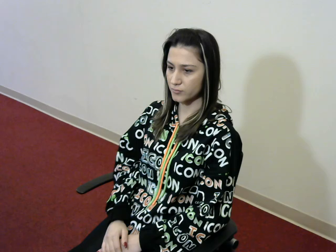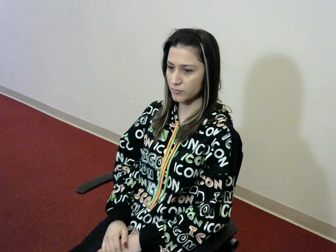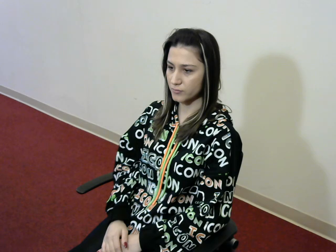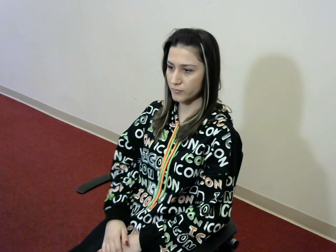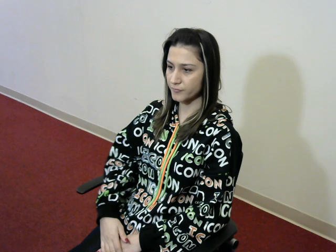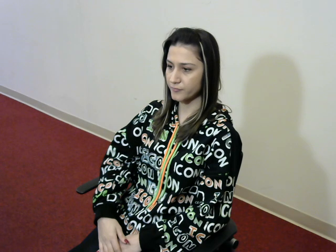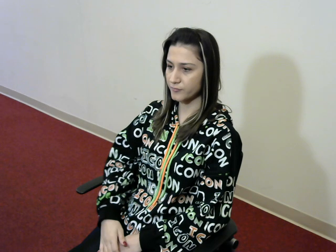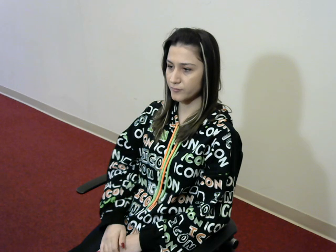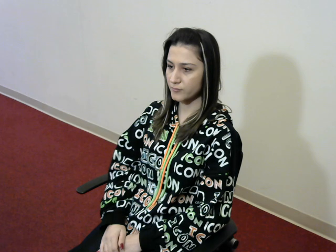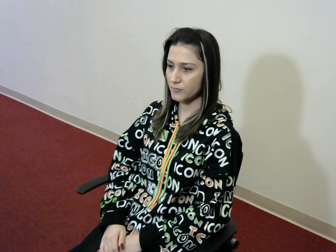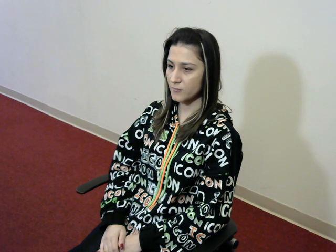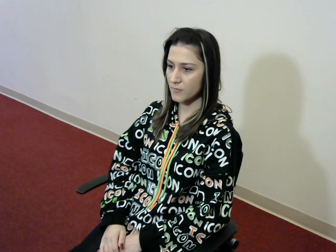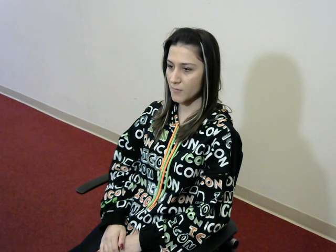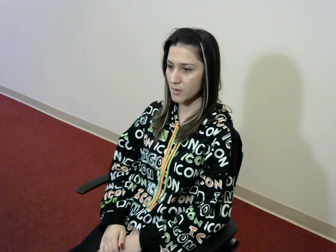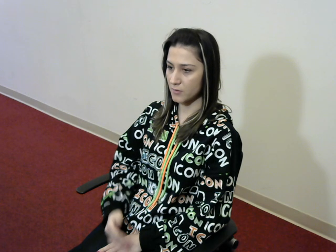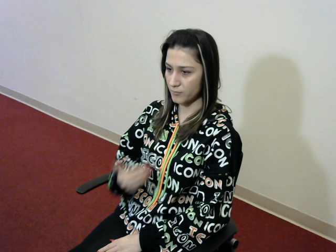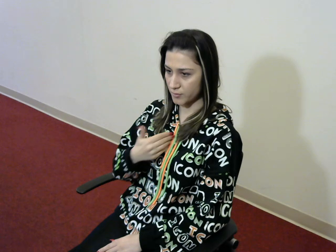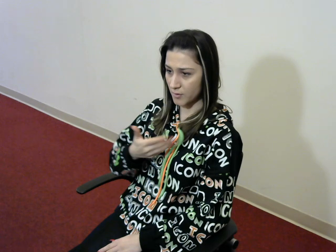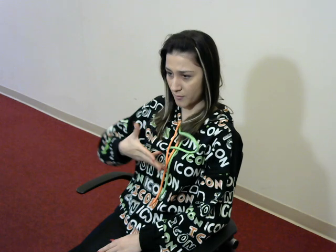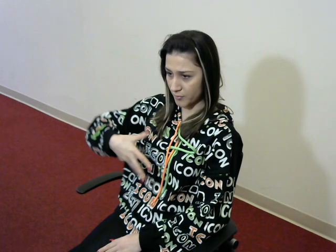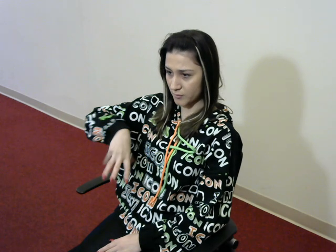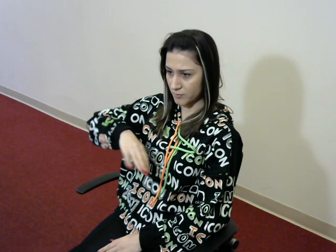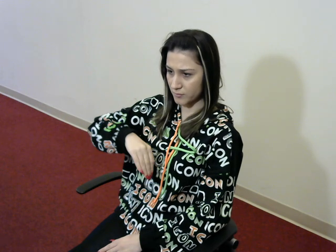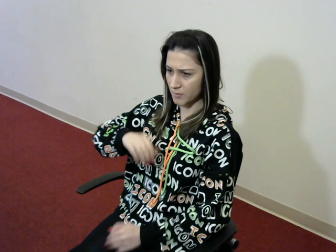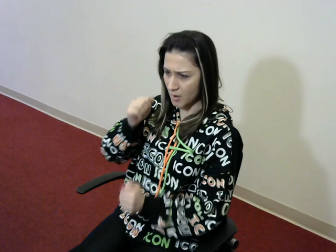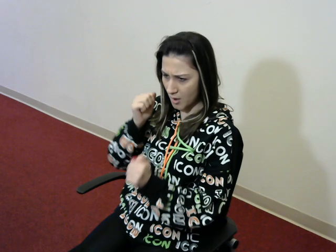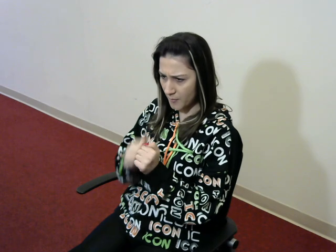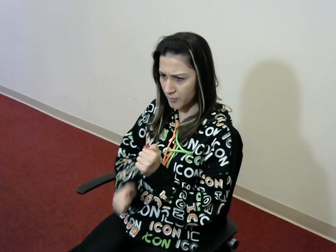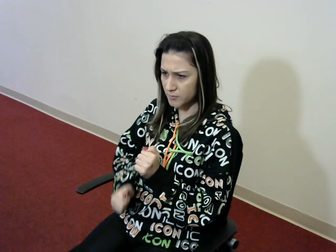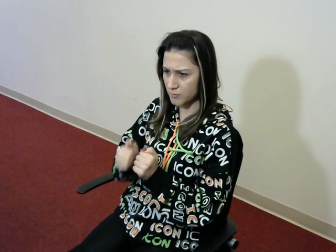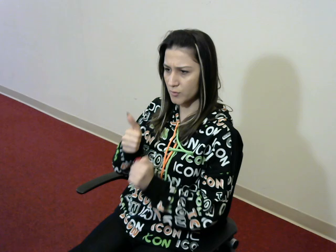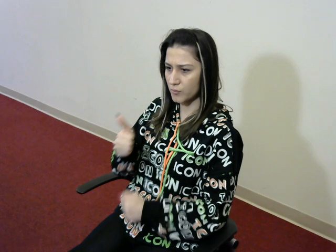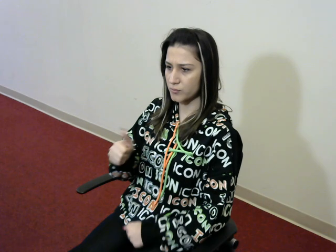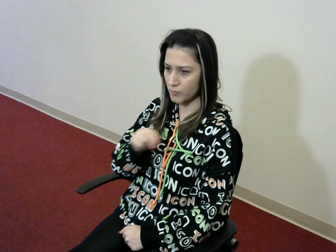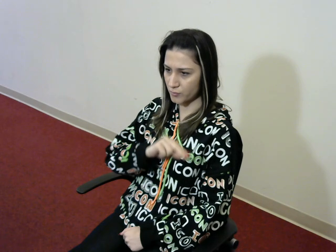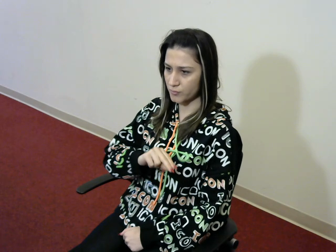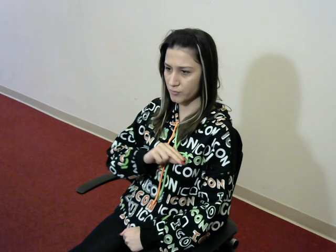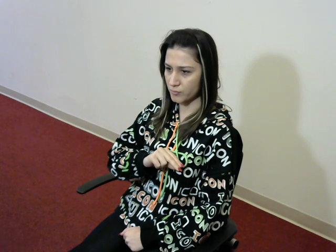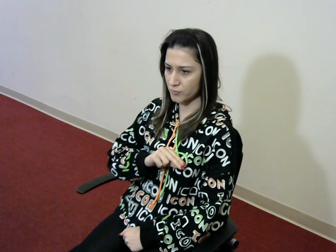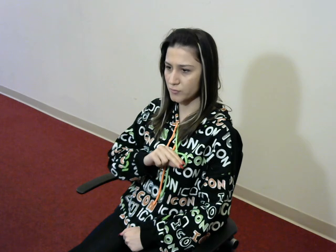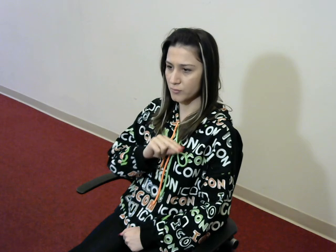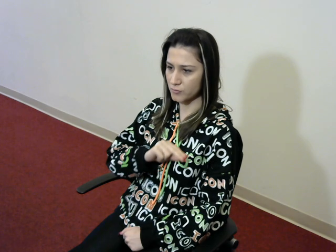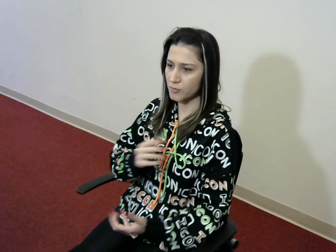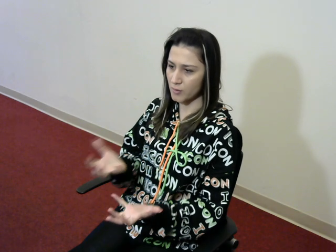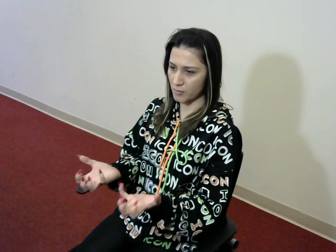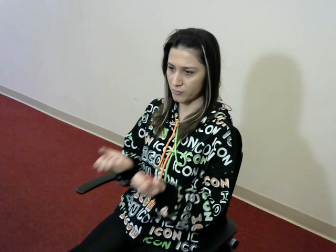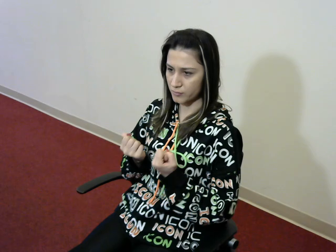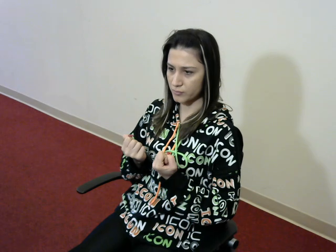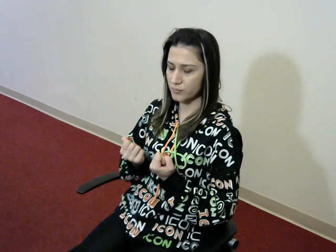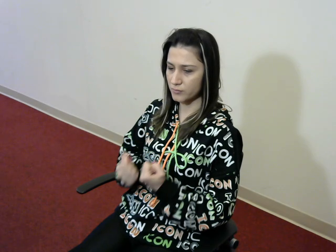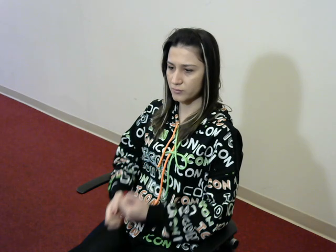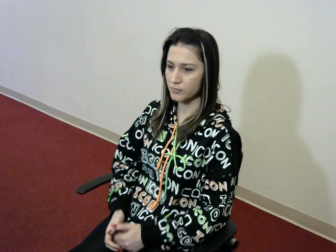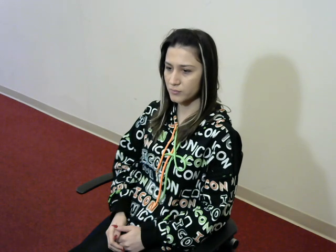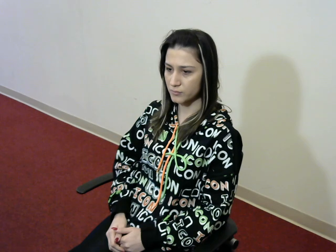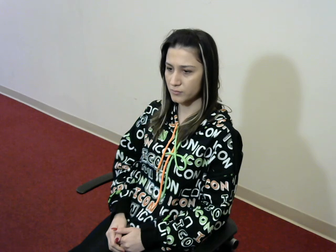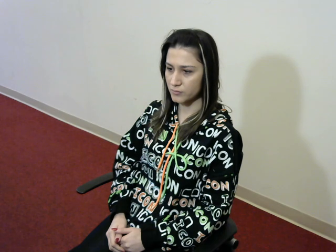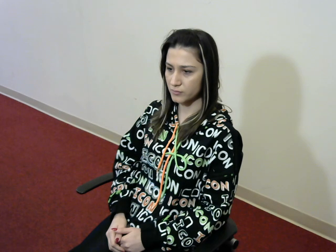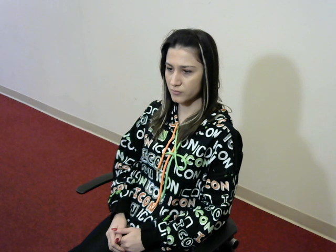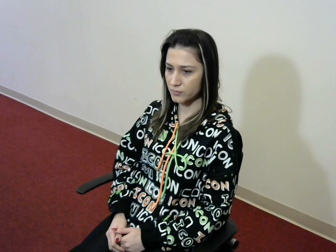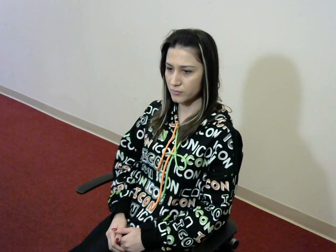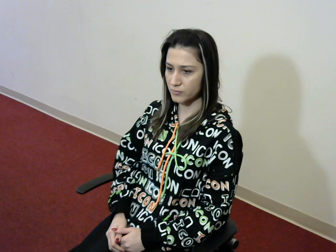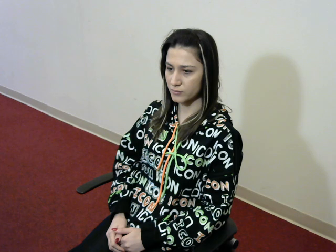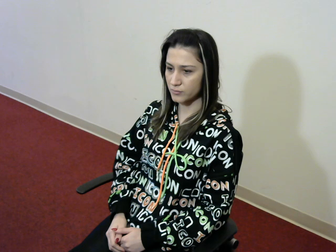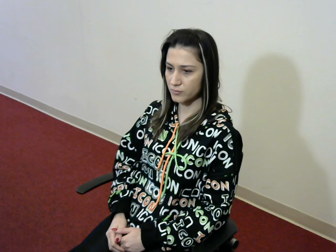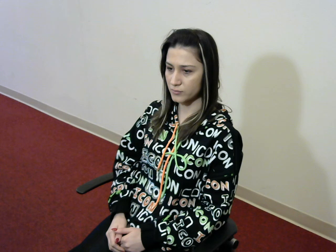Biz həmişə yaxşı işçiləri işə götürürük